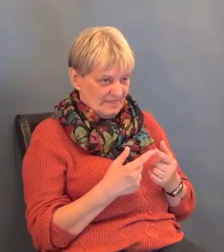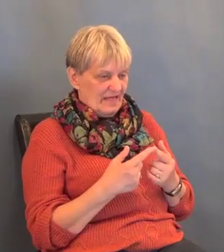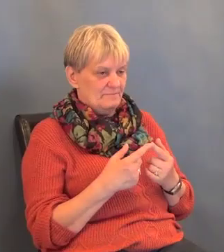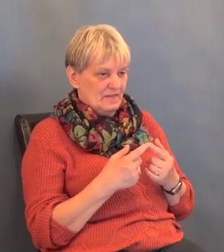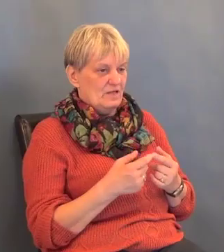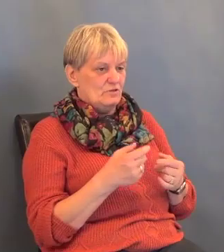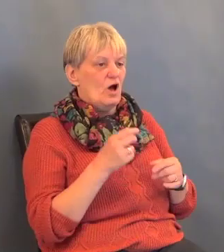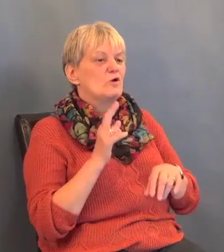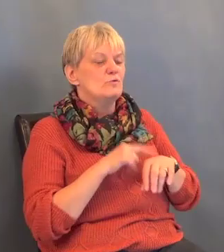Odpowiada.